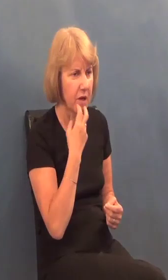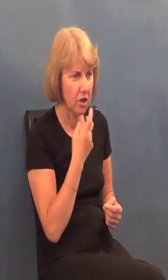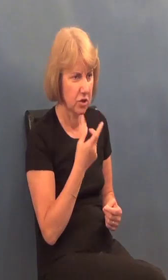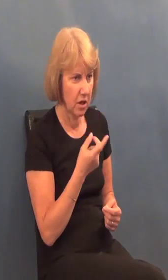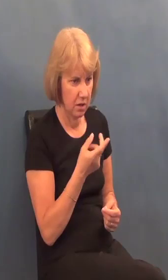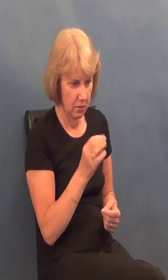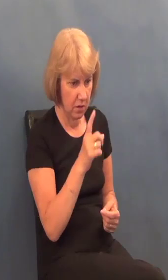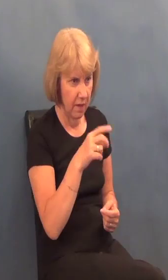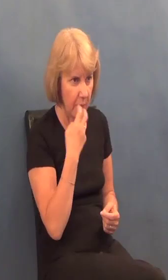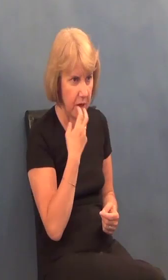Tak, to wygląda na napięcie.